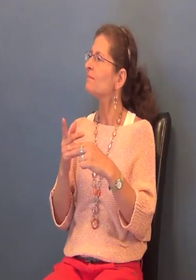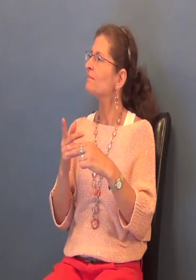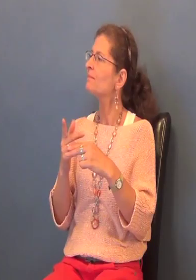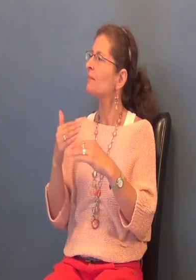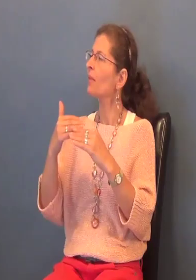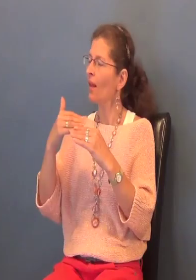Dalej.